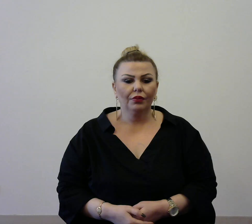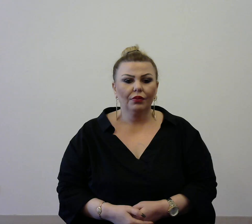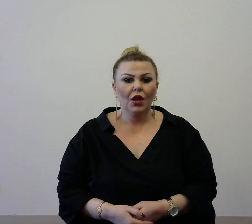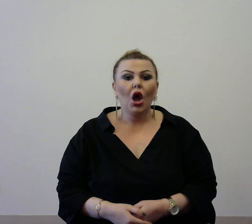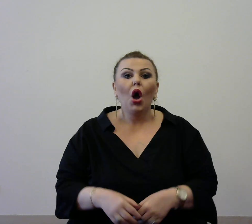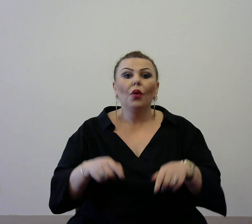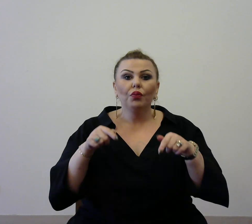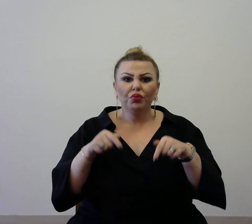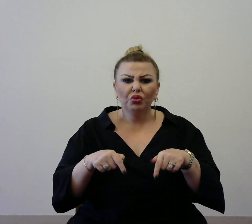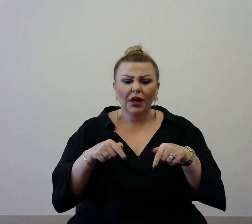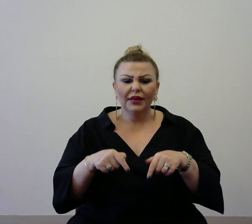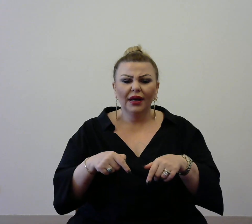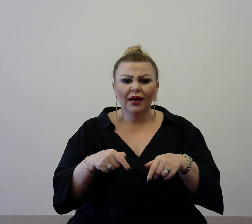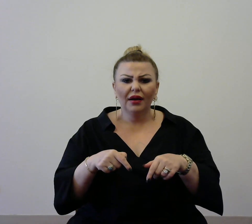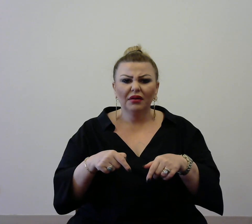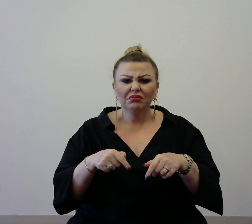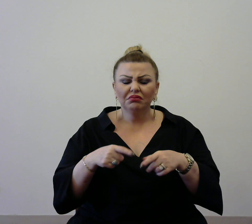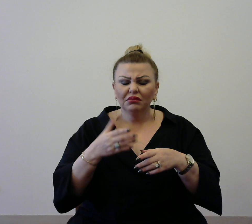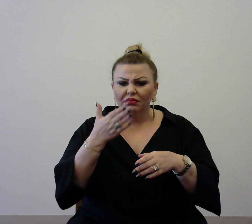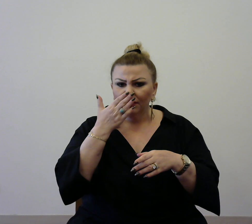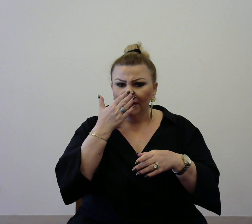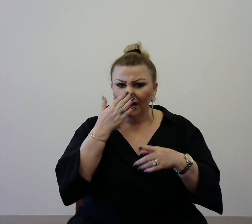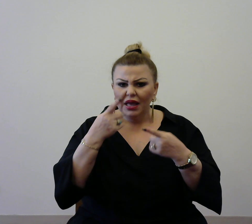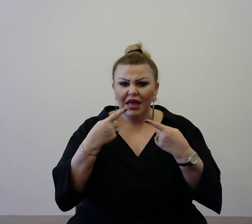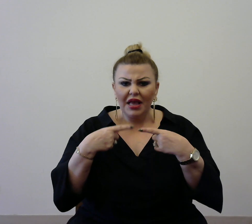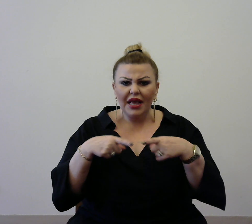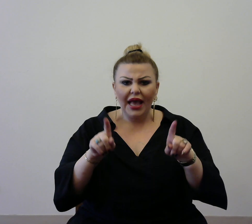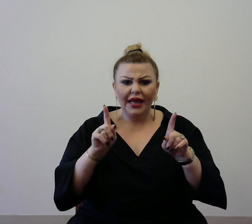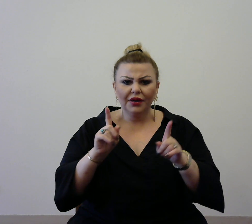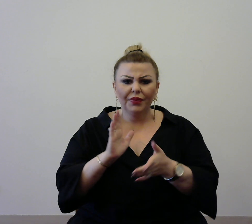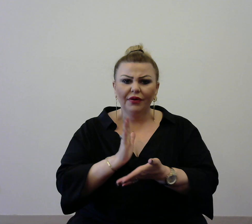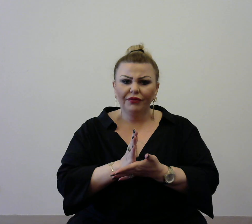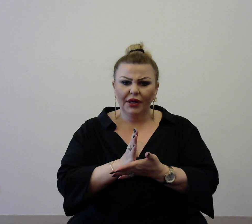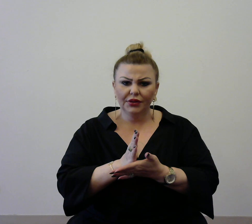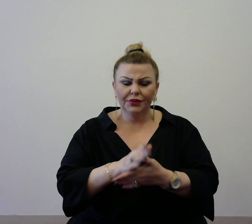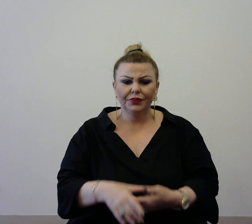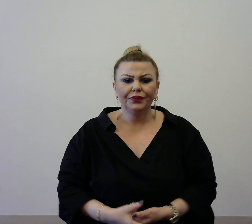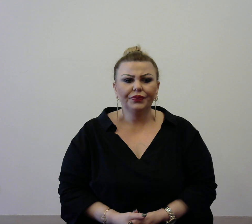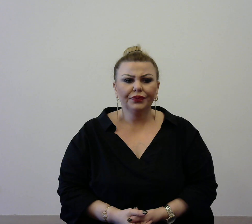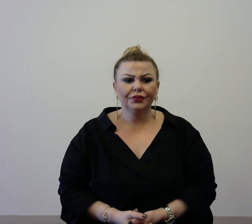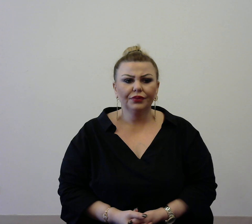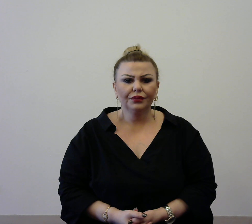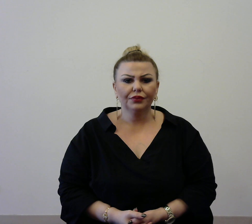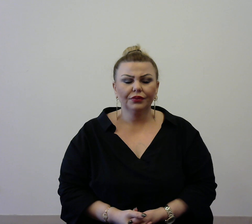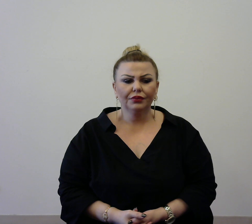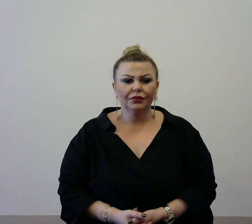Burda qəribə qoxu var